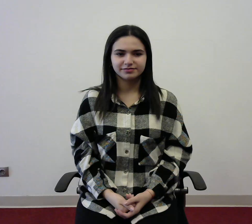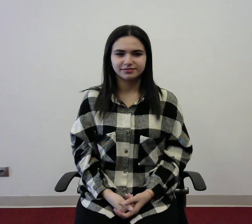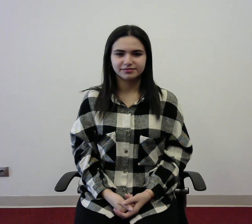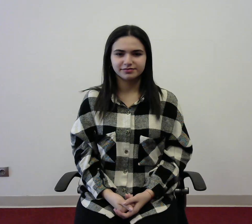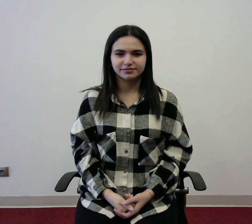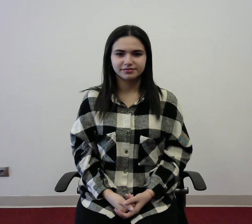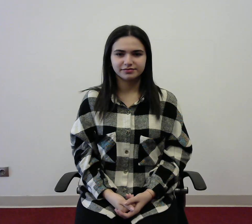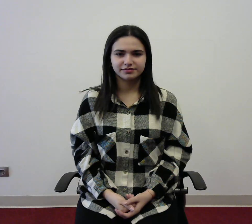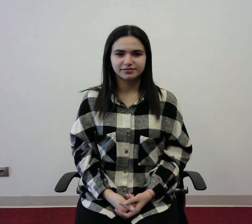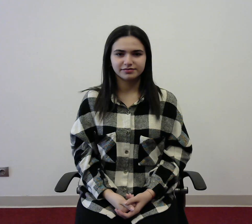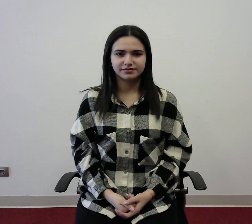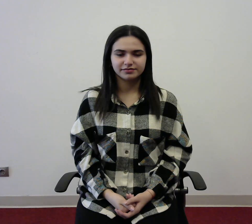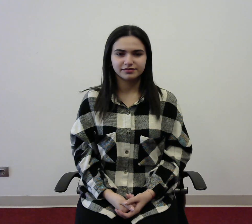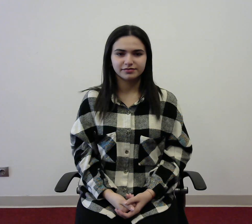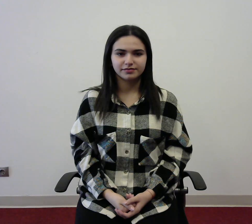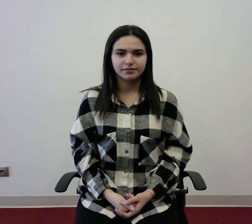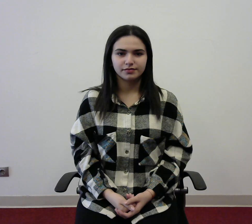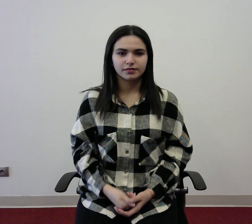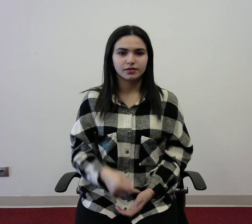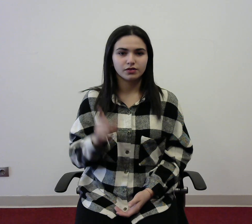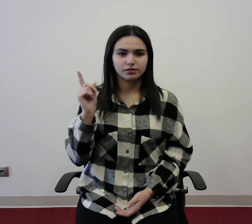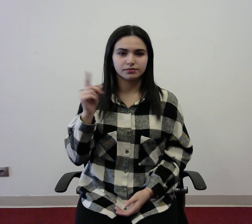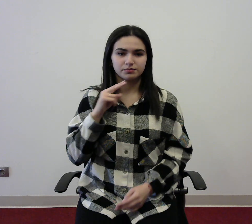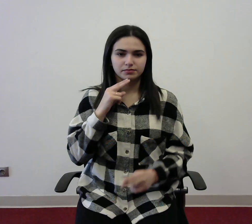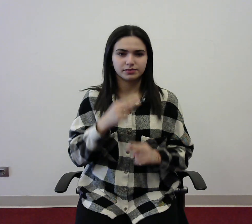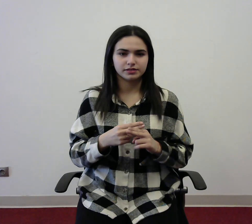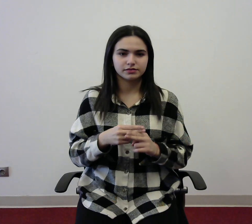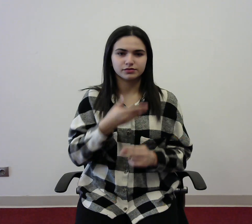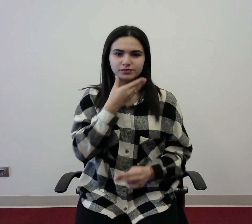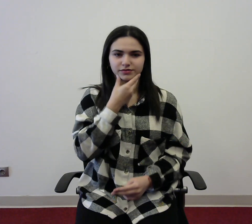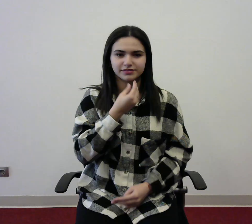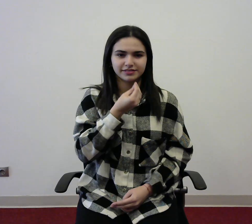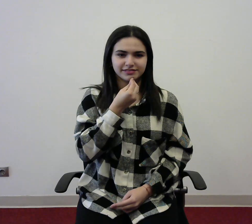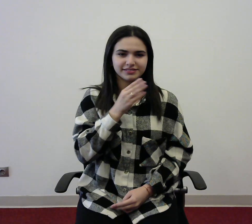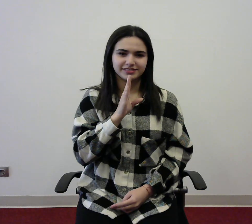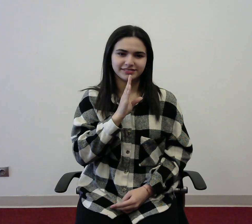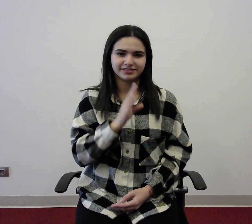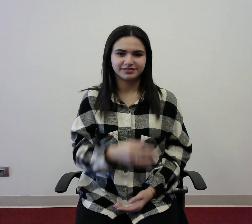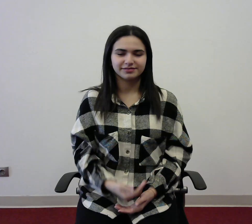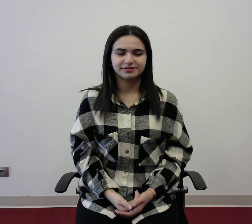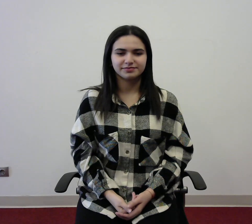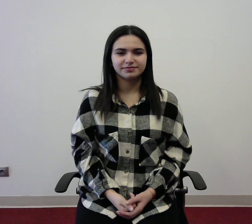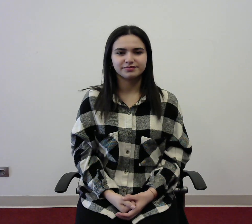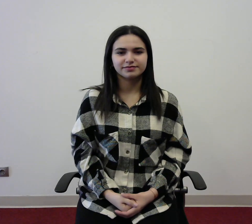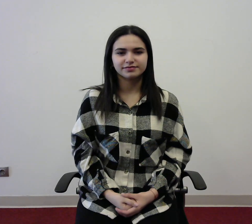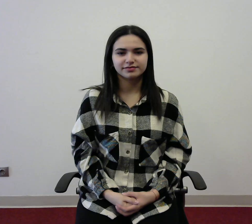Onun bacısı gözəl qızdır